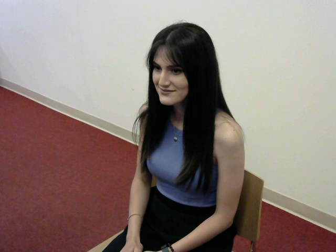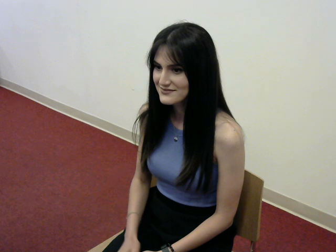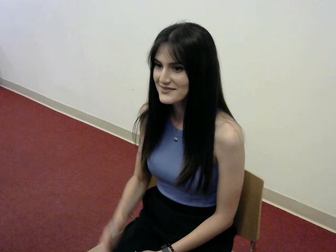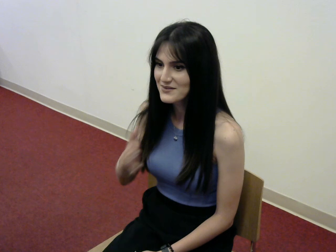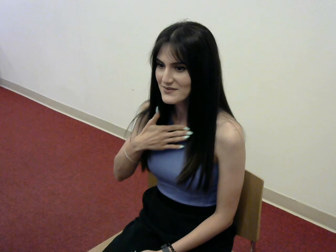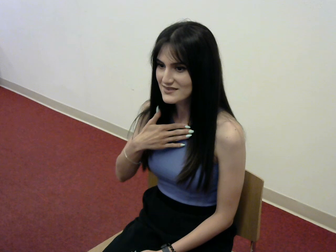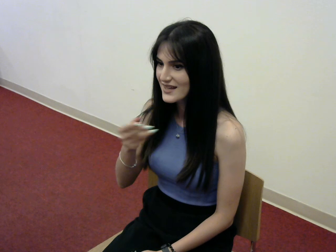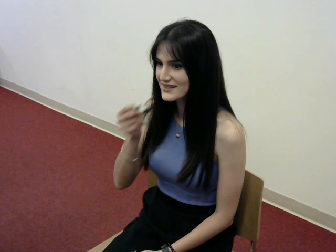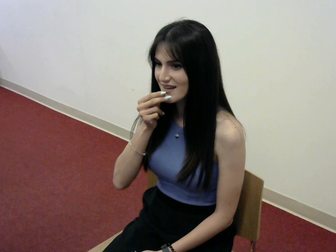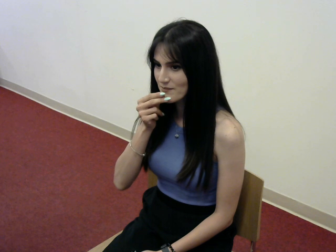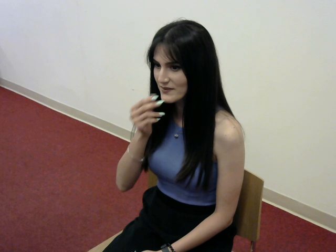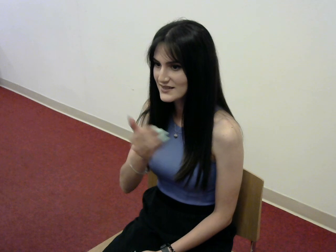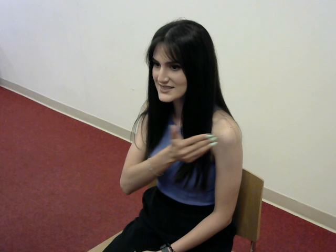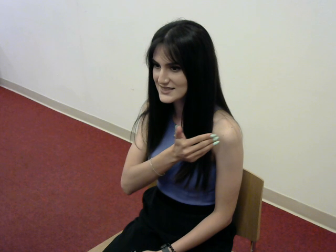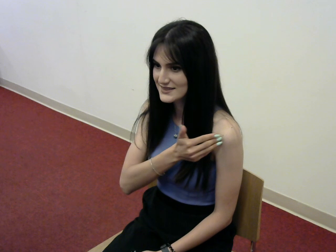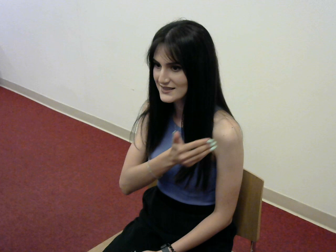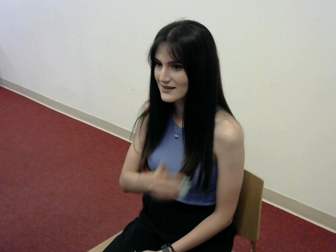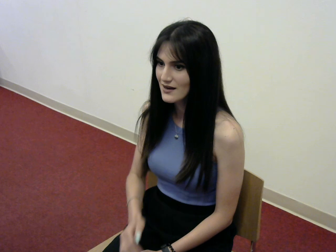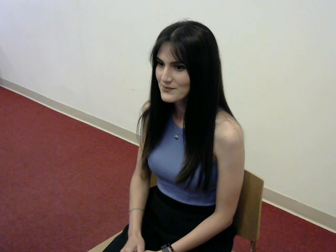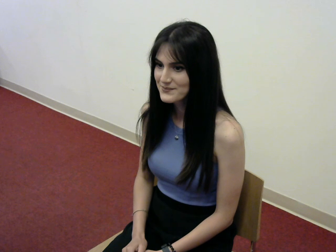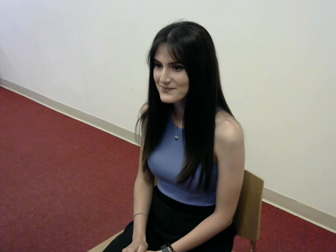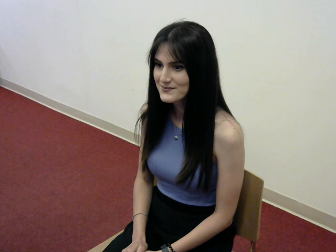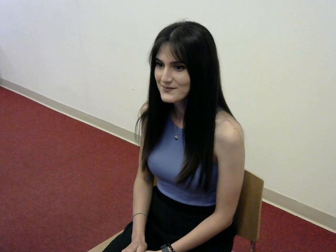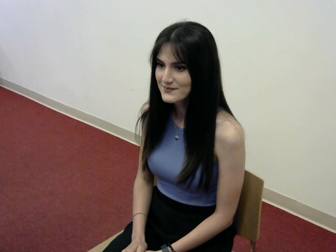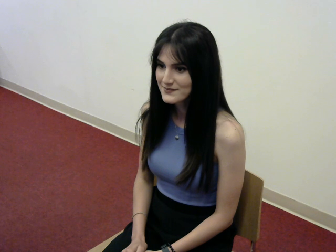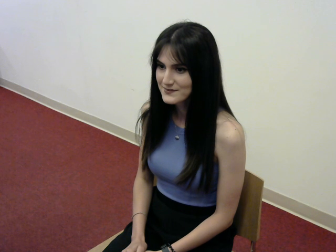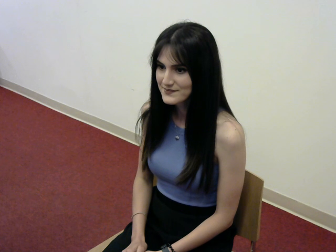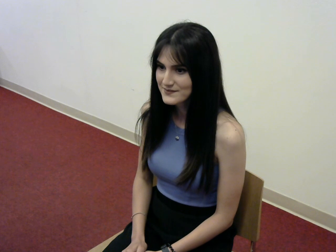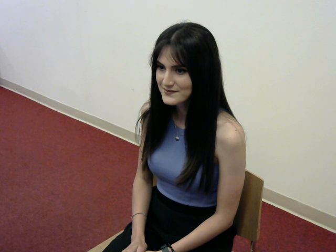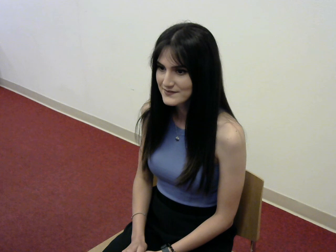Mən yemək istəyirəm